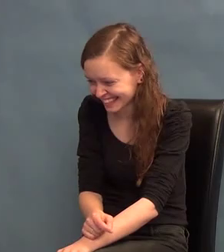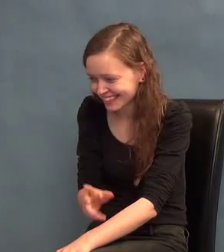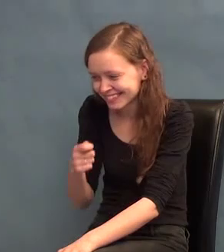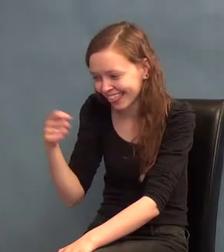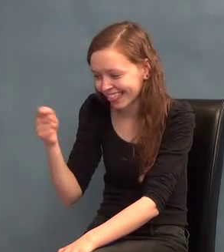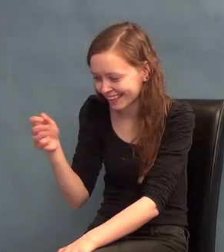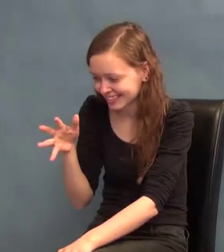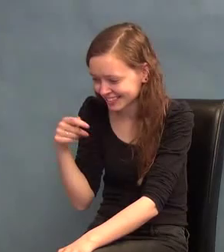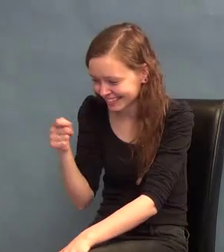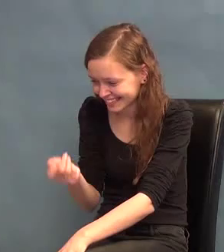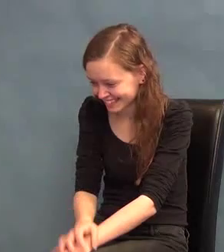Dużo wyjeżdżam.